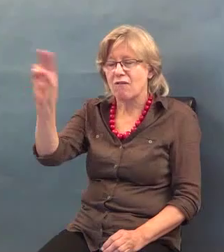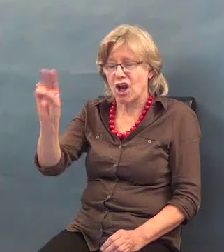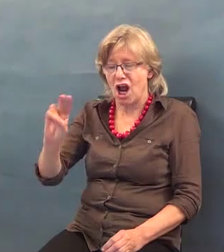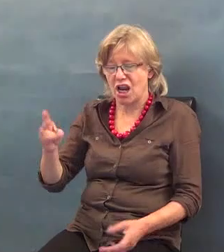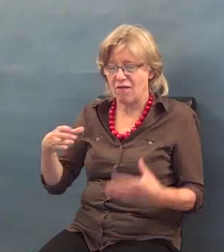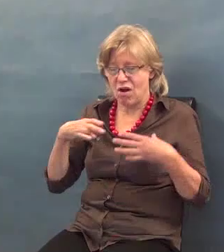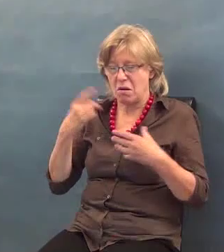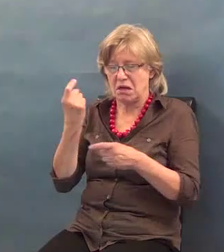Wtorek wolny.